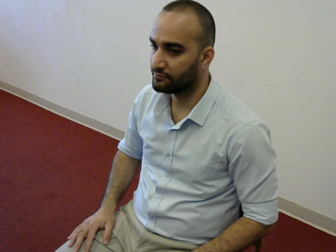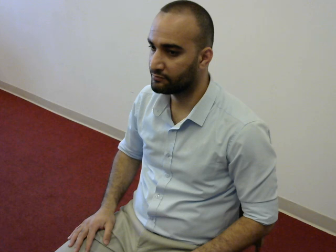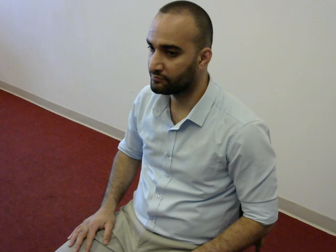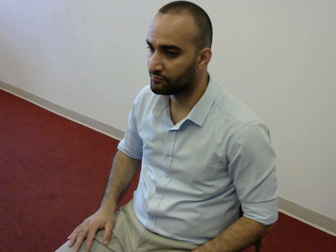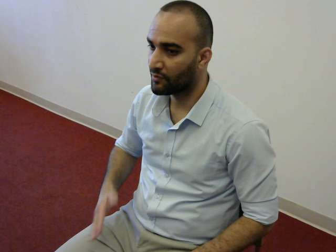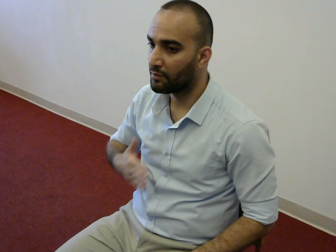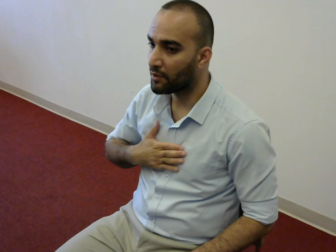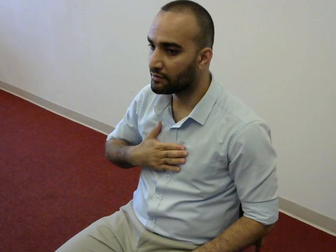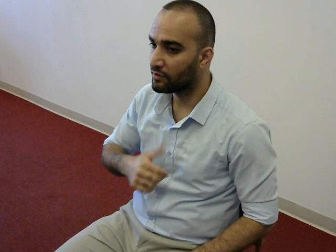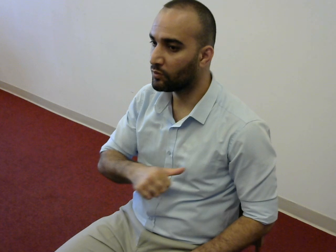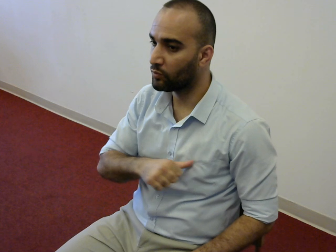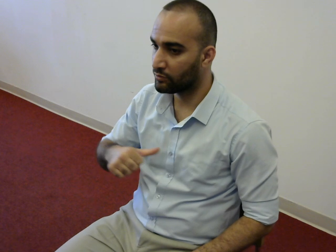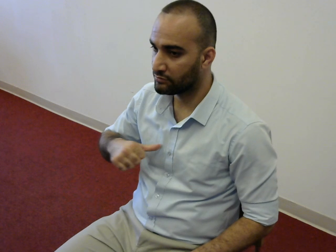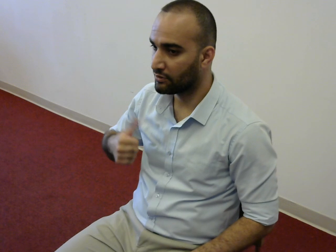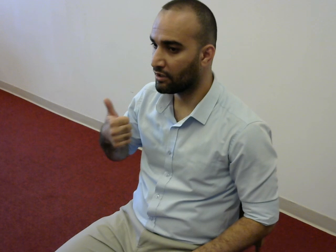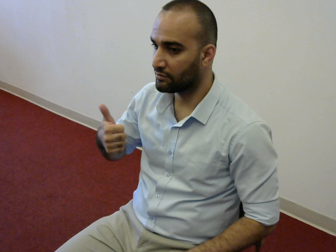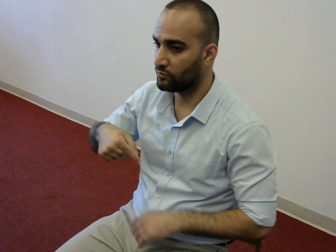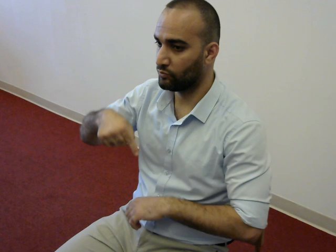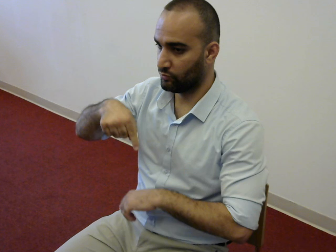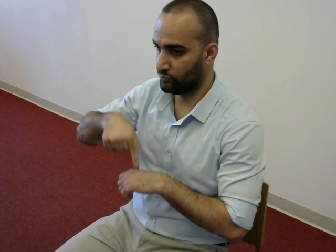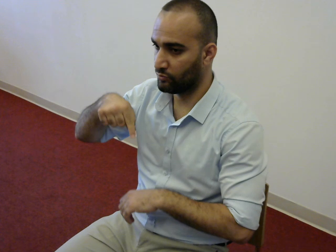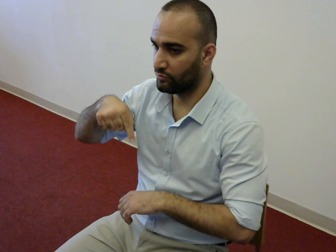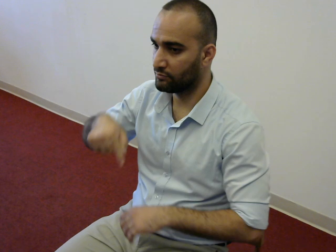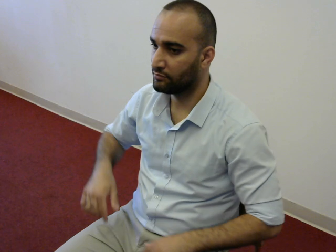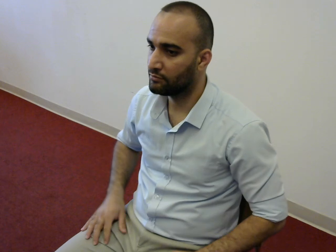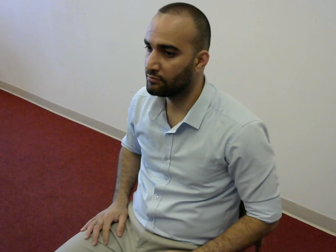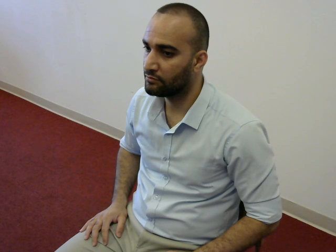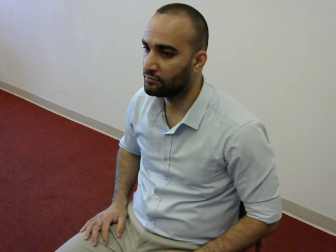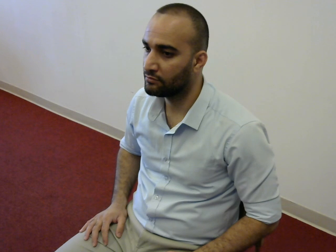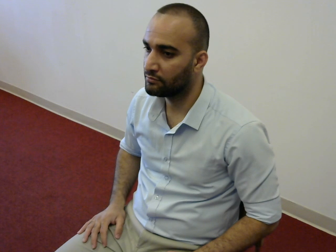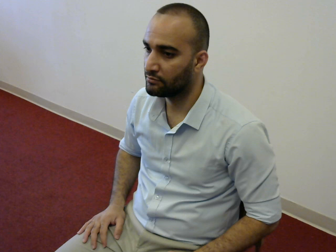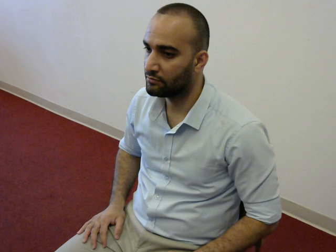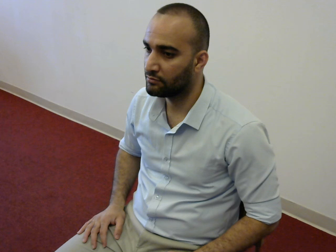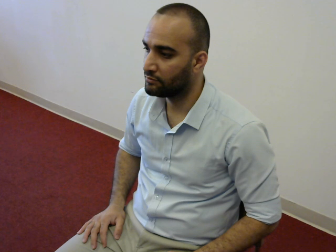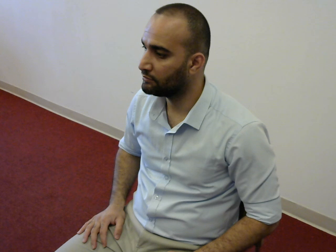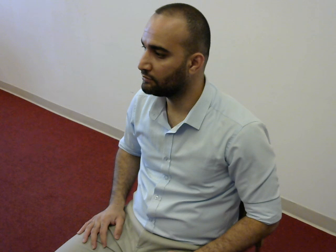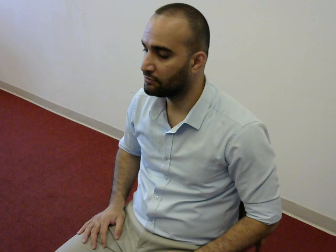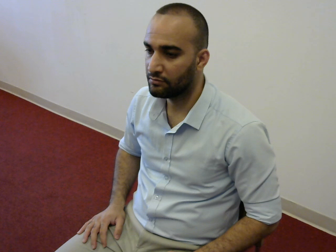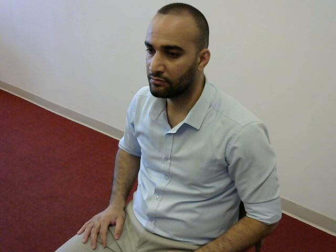Mən özümü yaxşı hiss edirəm